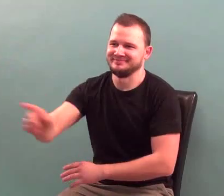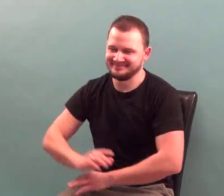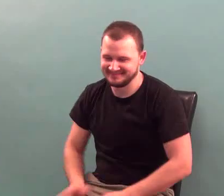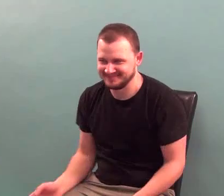Koniec.